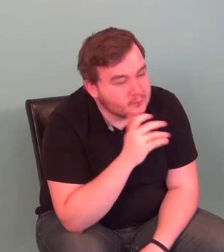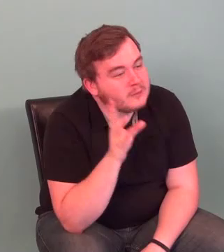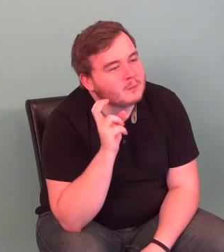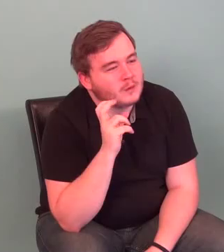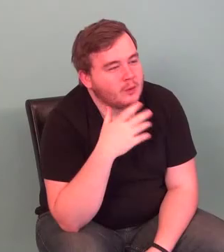Jaki tytuł?